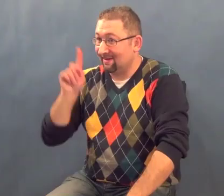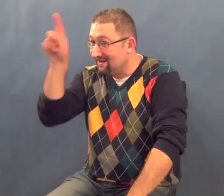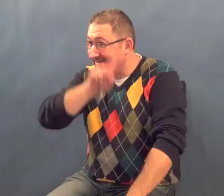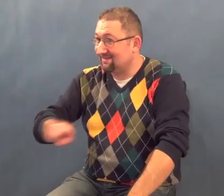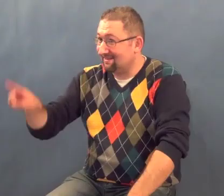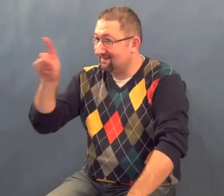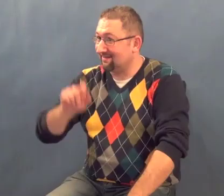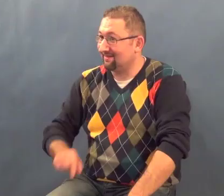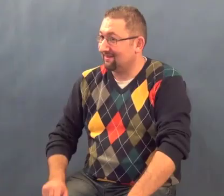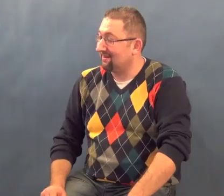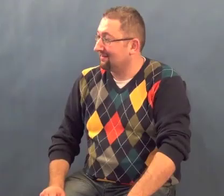Okrągły znak.